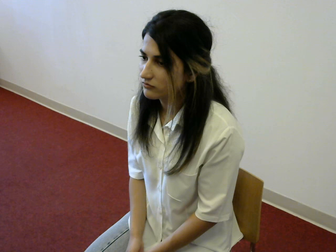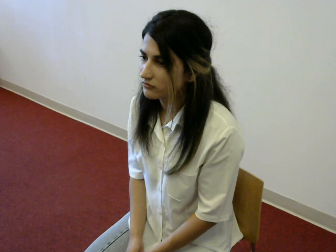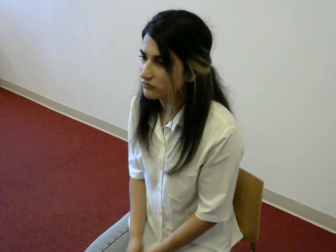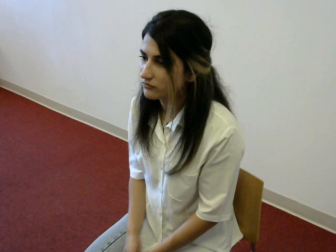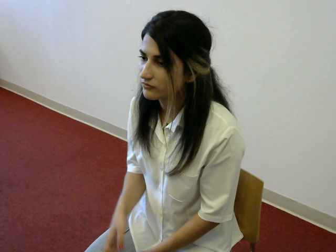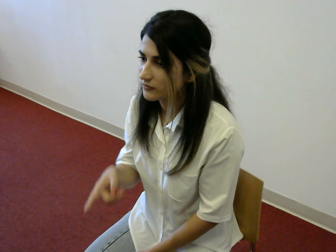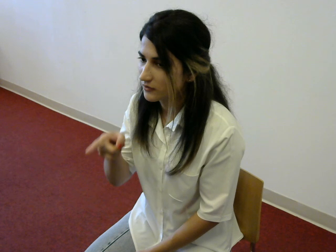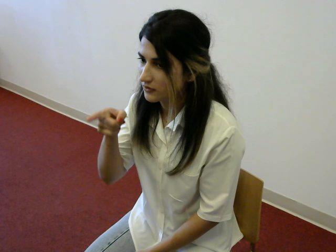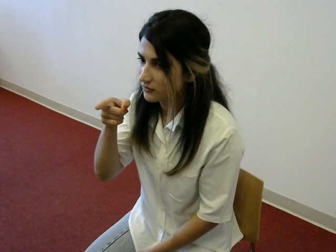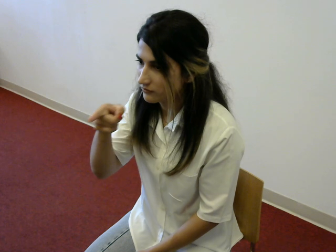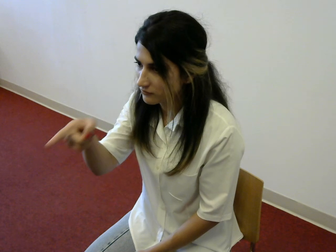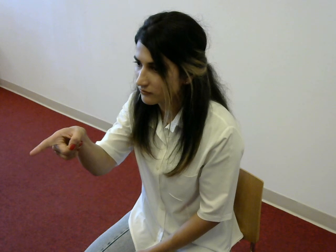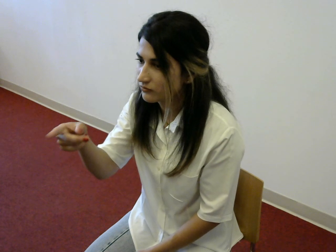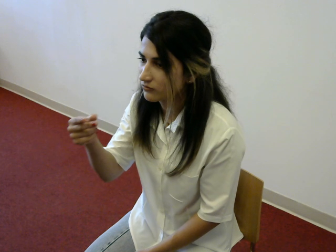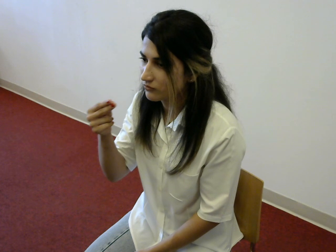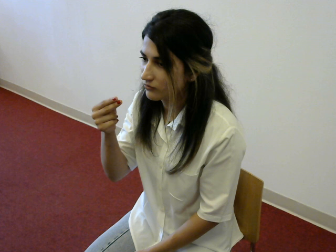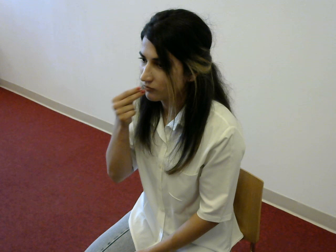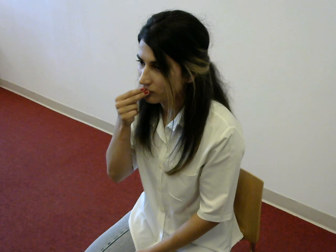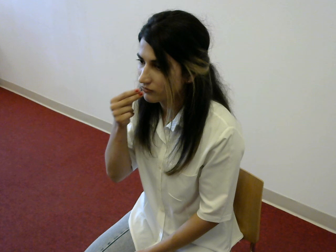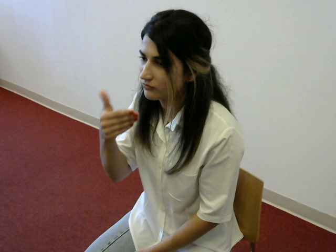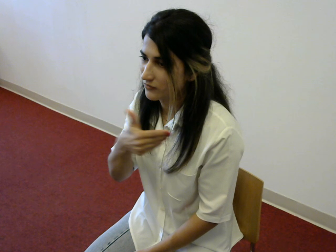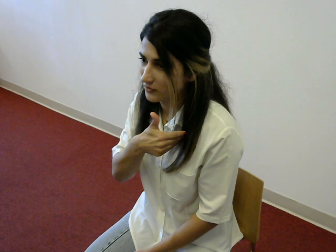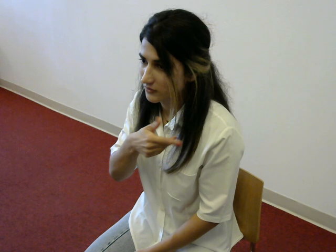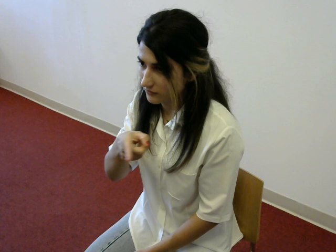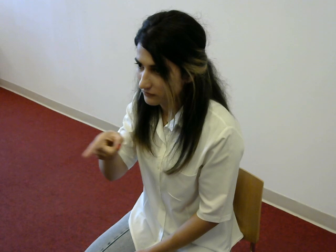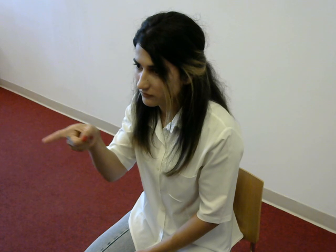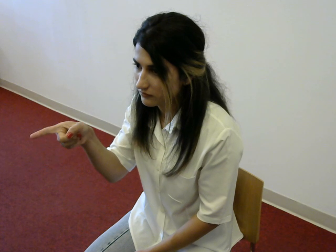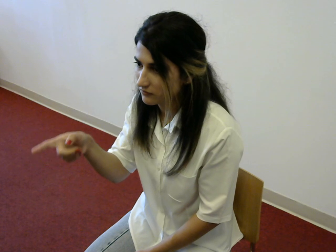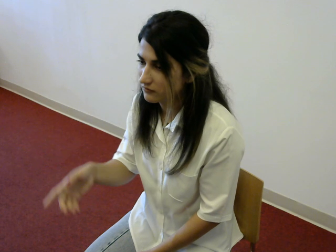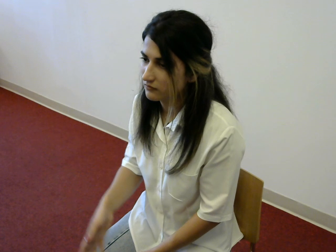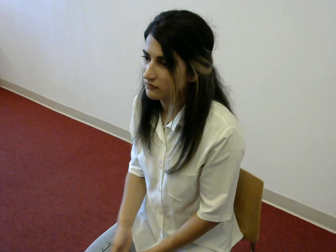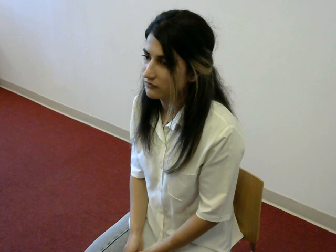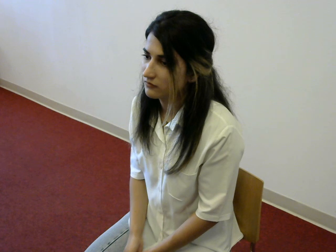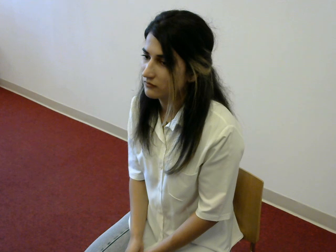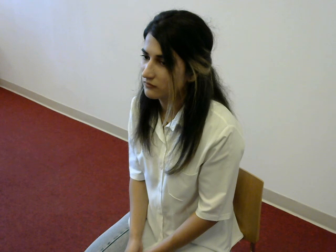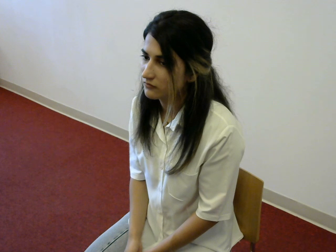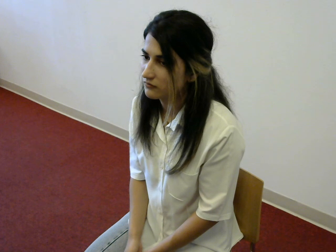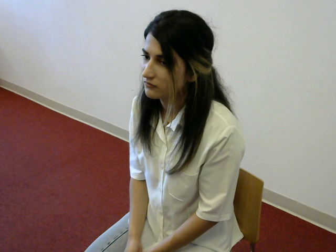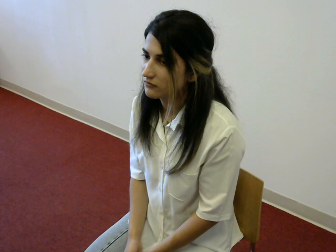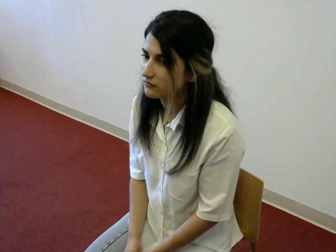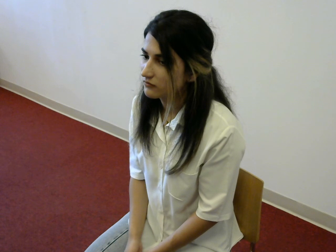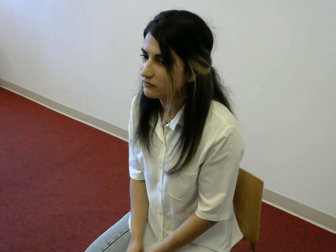Siz yemək istəyirsiniz?